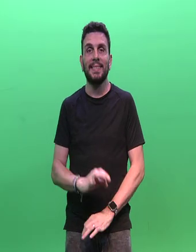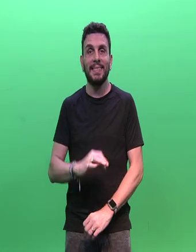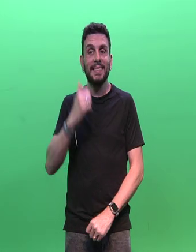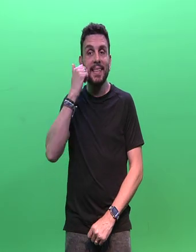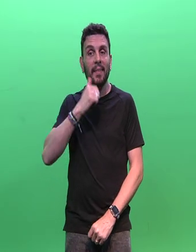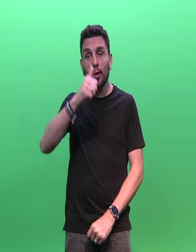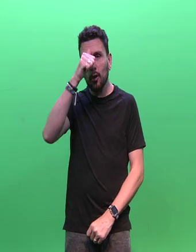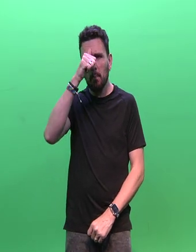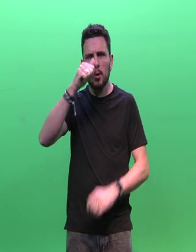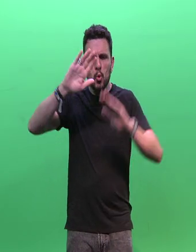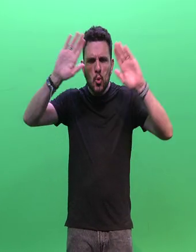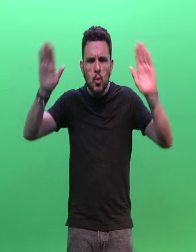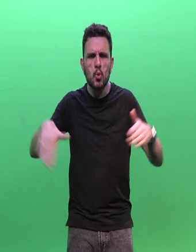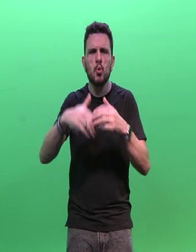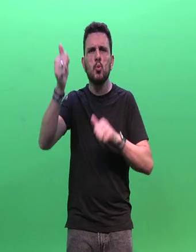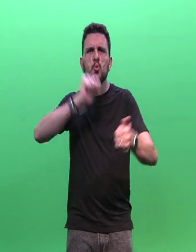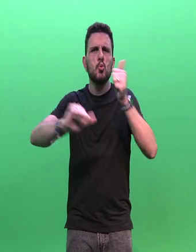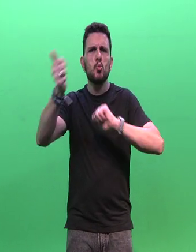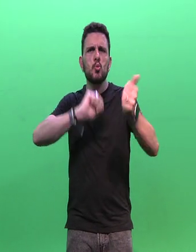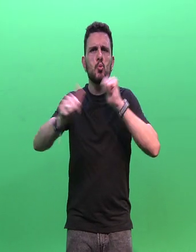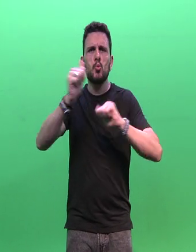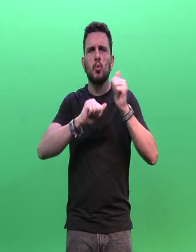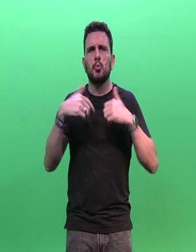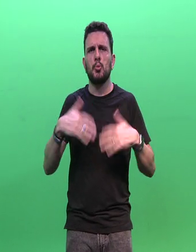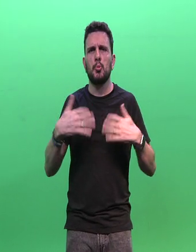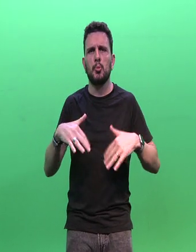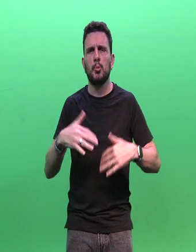Dissabte i diumenge a la matinada bec molt.